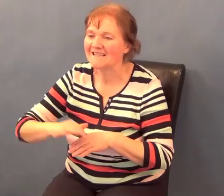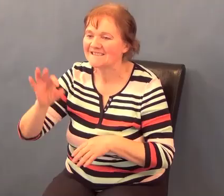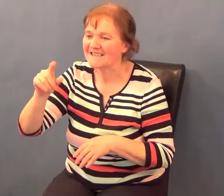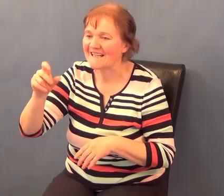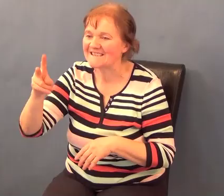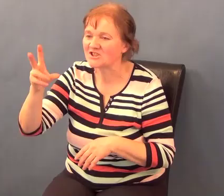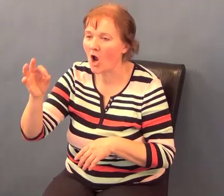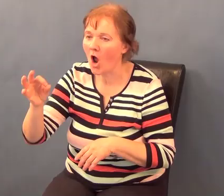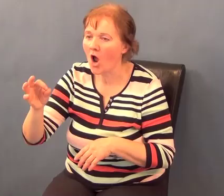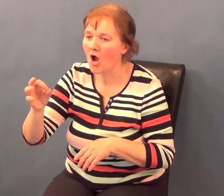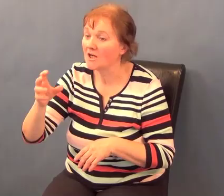Ślisko.